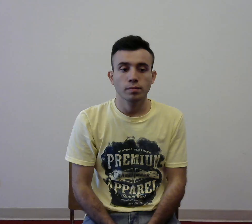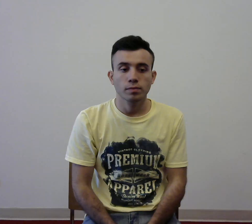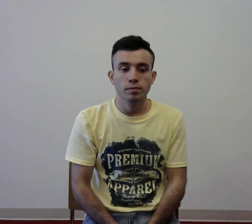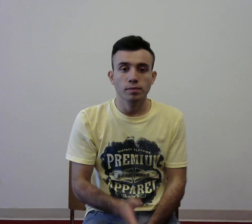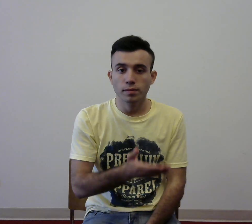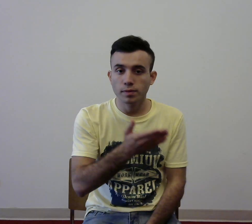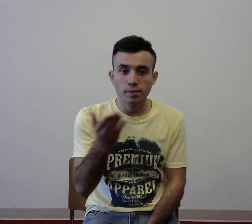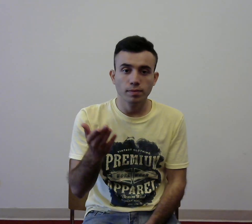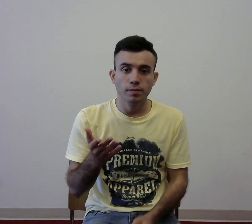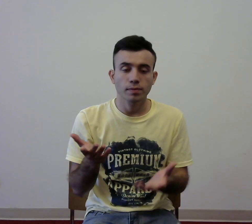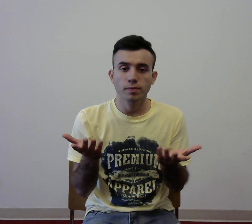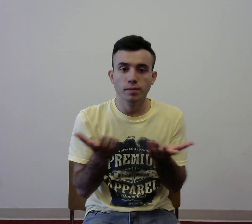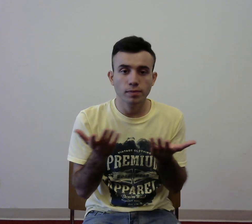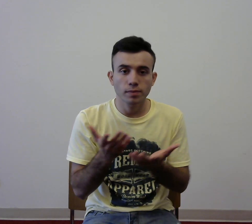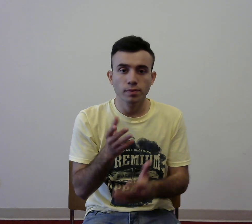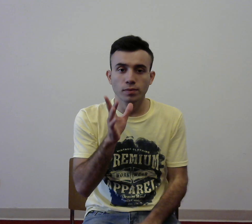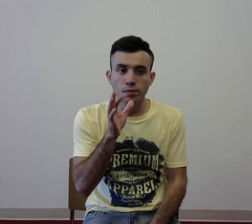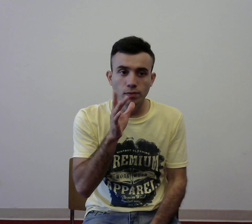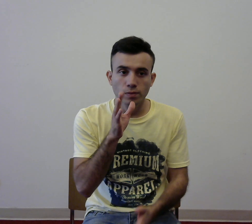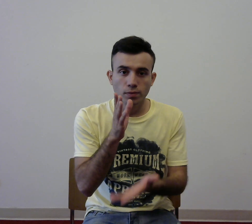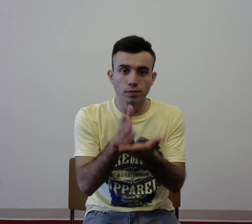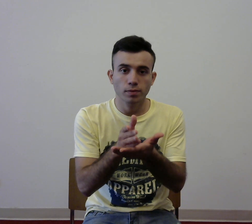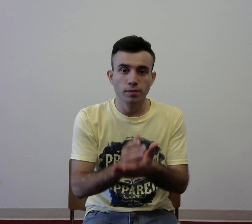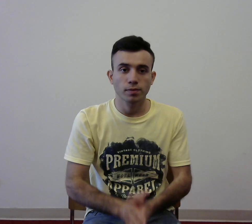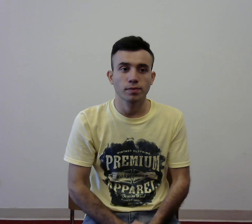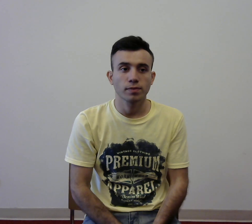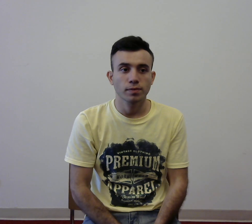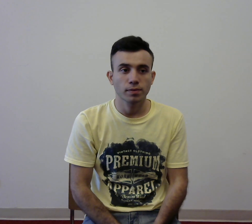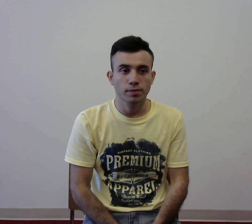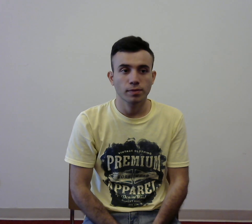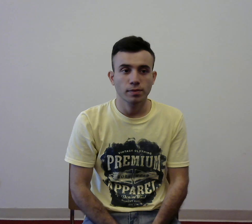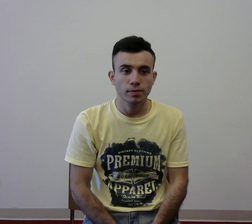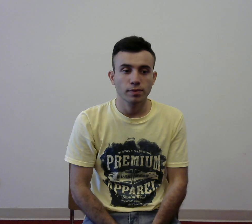Sizin neçə yaşınız var?